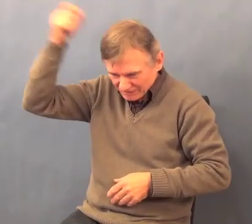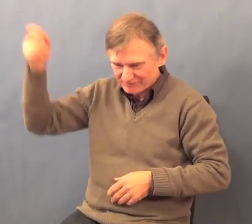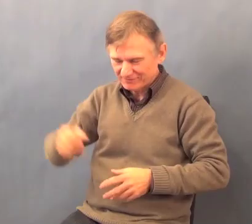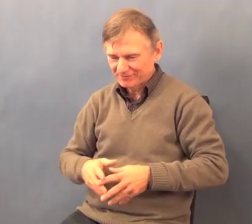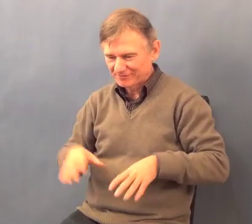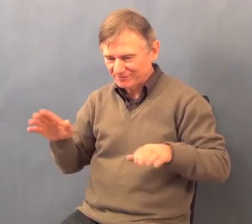Latał.